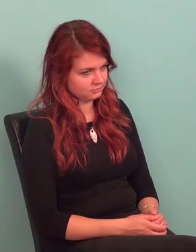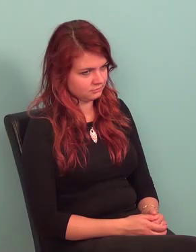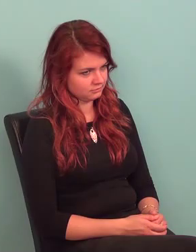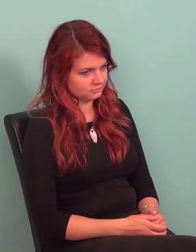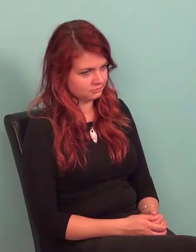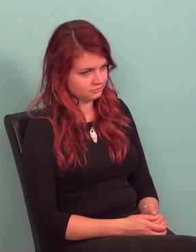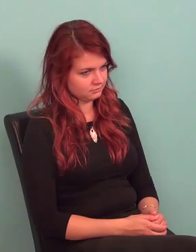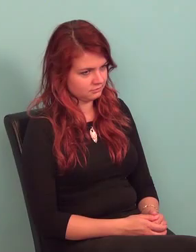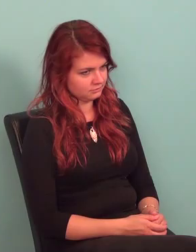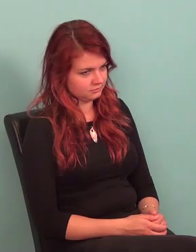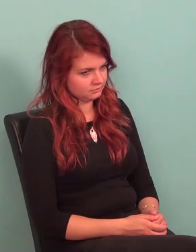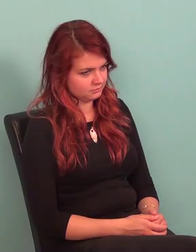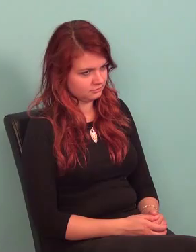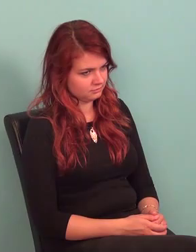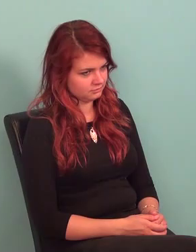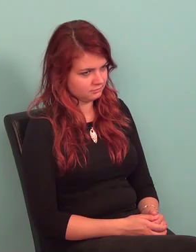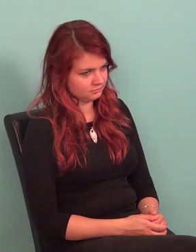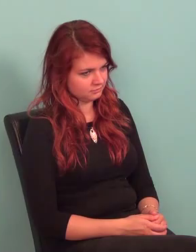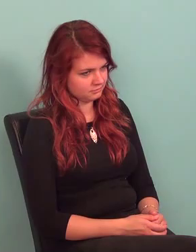Bardzo zła otwiera szybko drzwi, słyszy hałas.